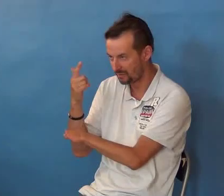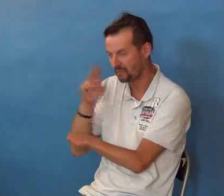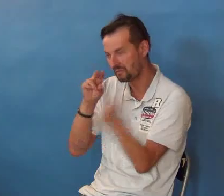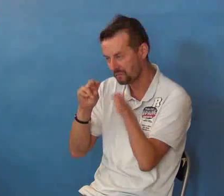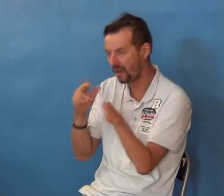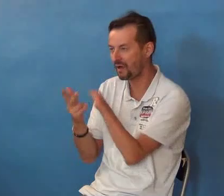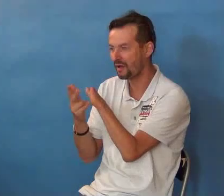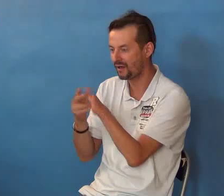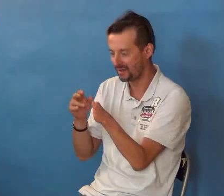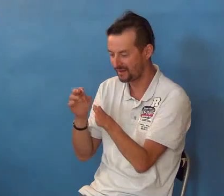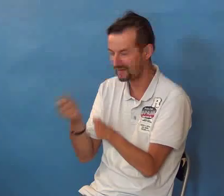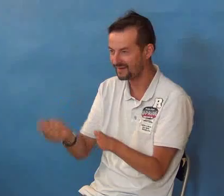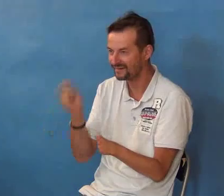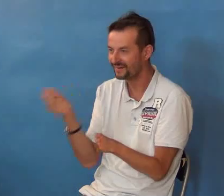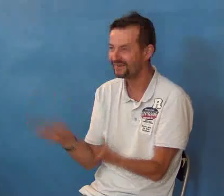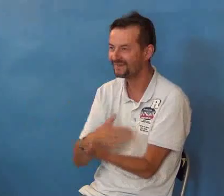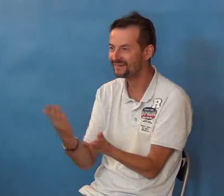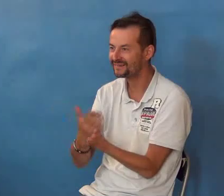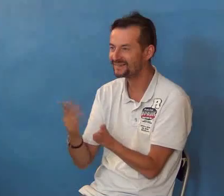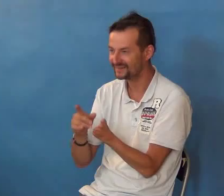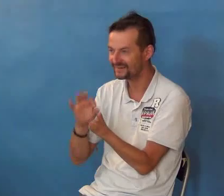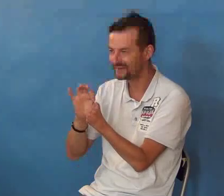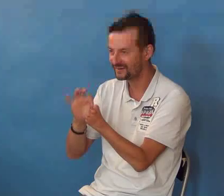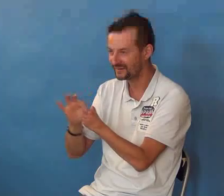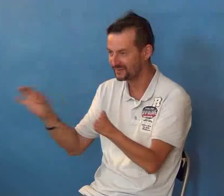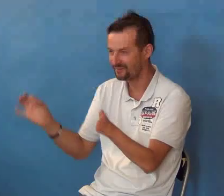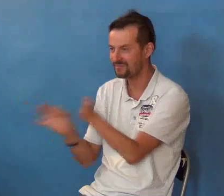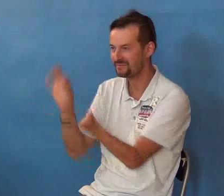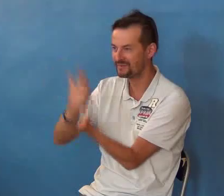Ten trzeci odbija piłeczkę przymocowaną do paletki.